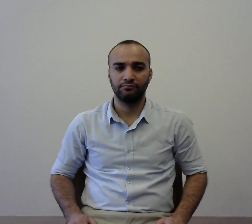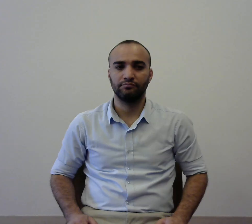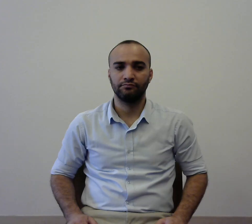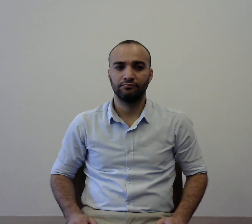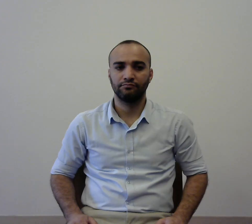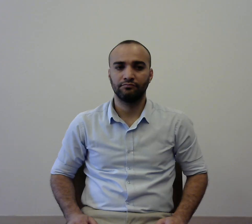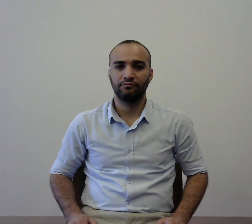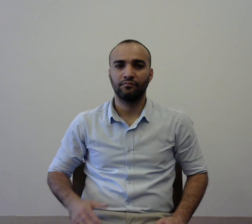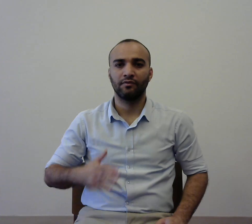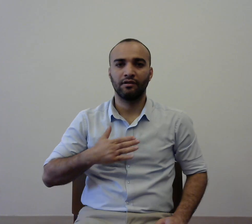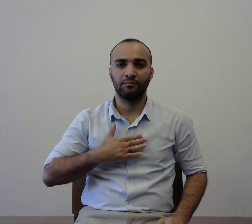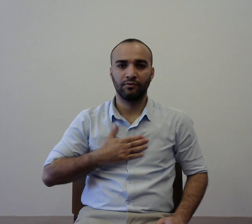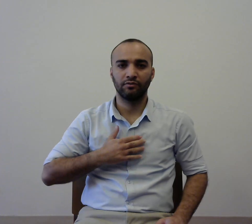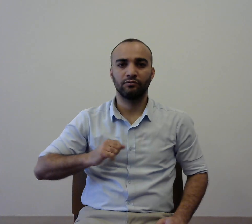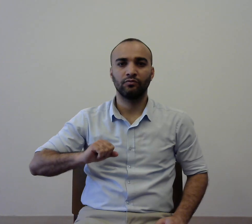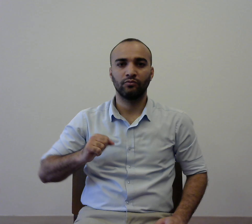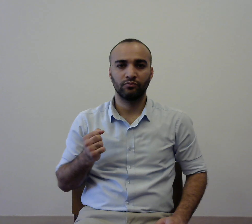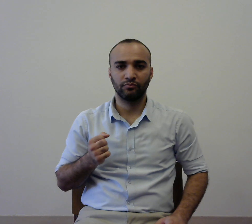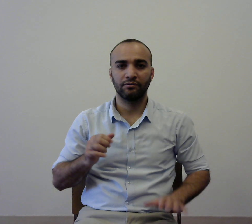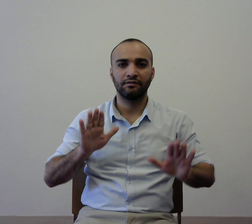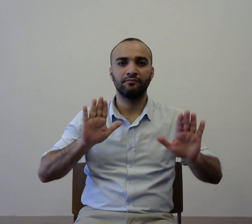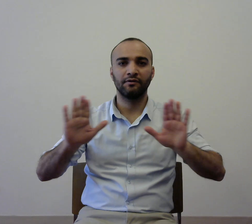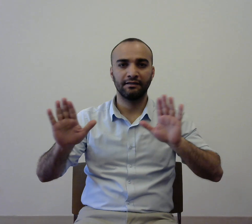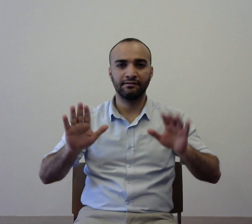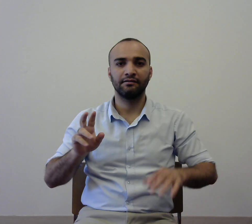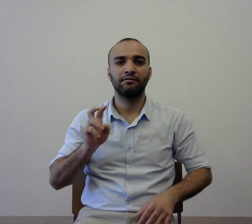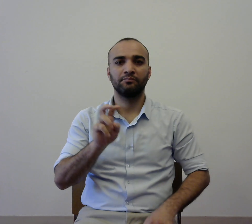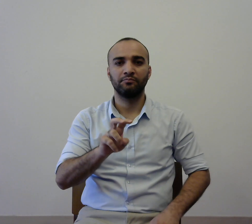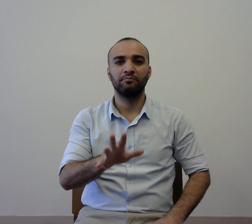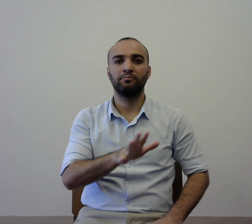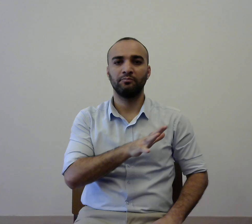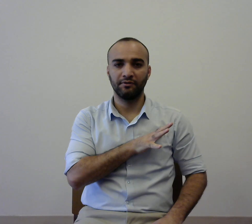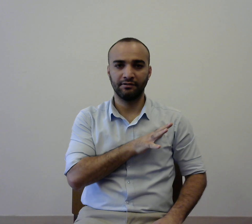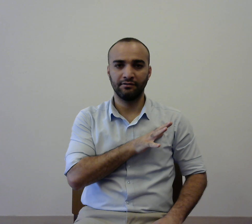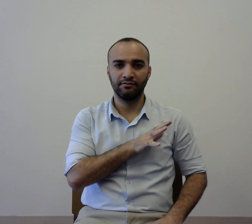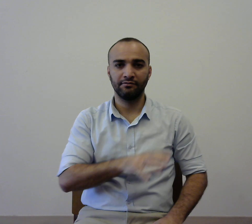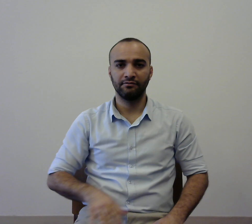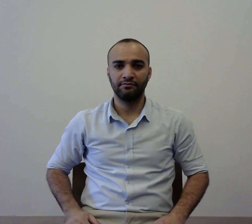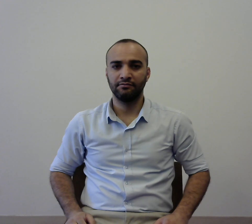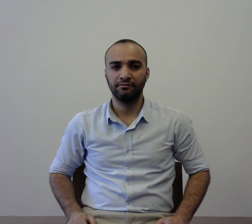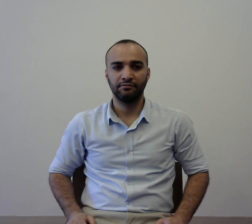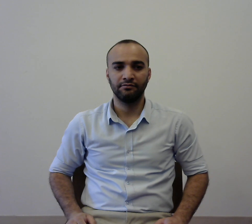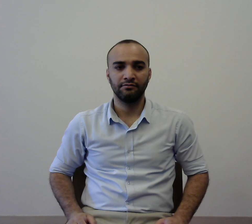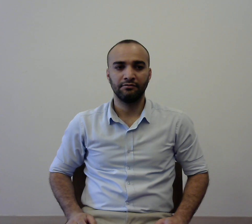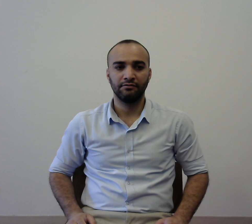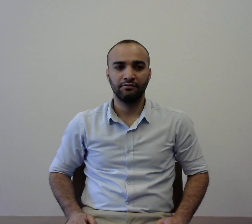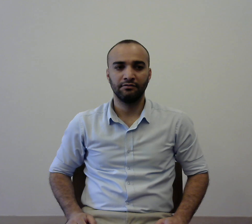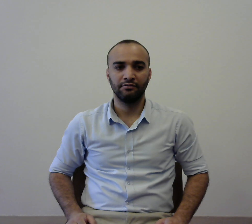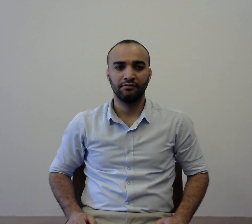Mənim dostumla sərgiyə getmişdim